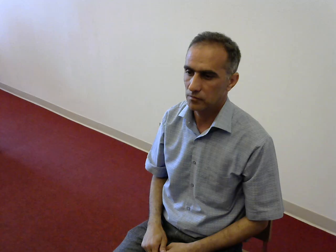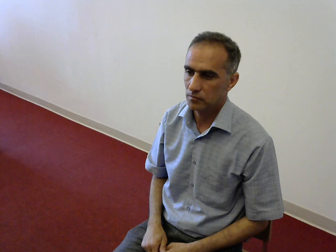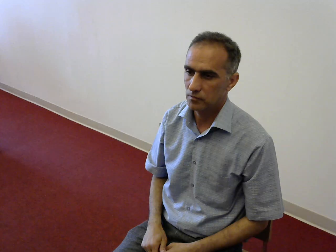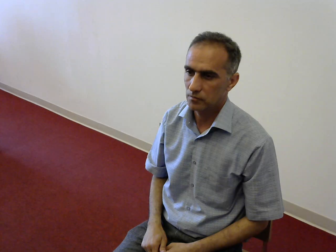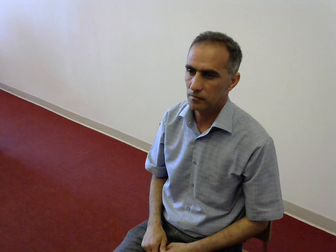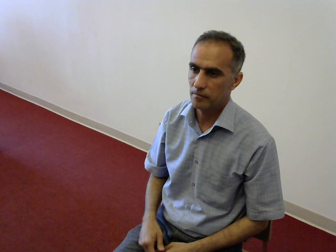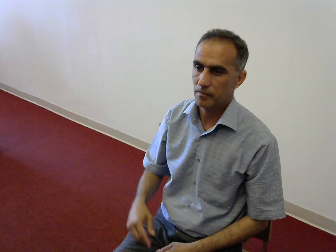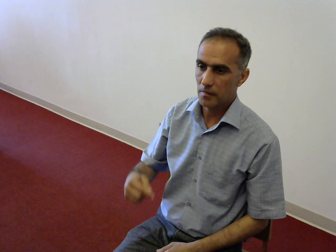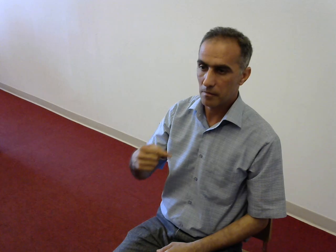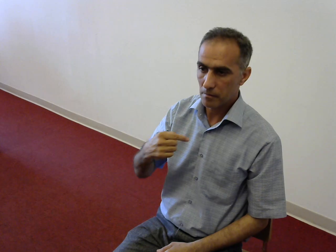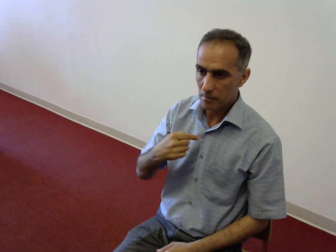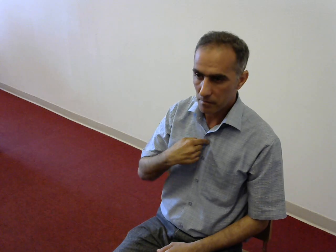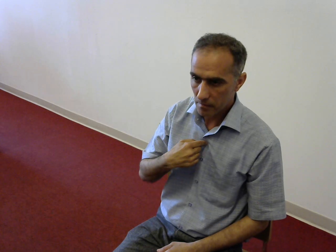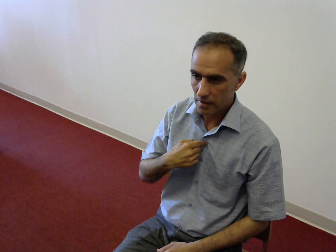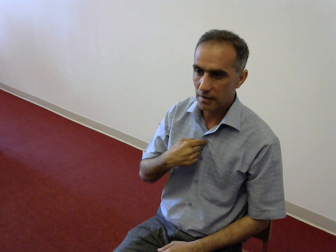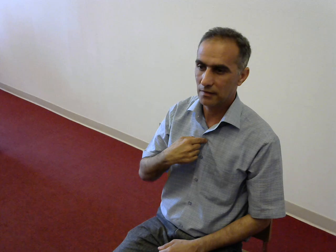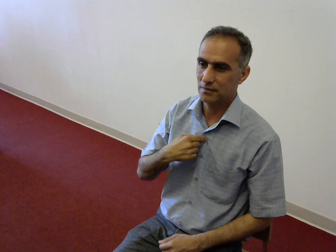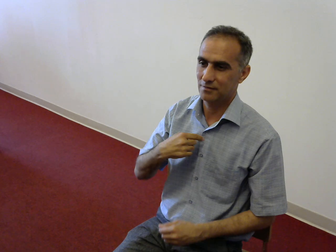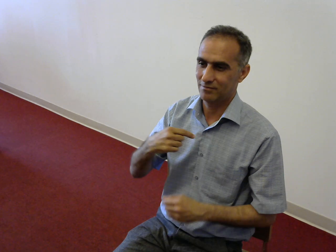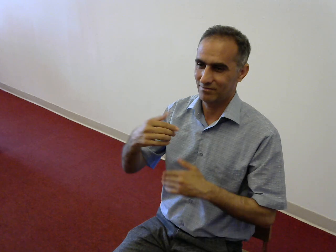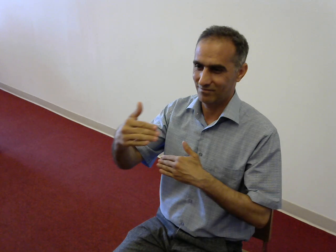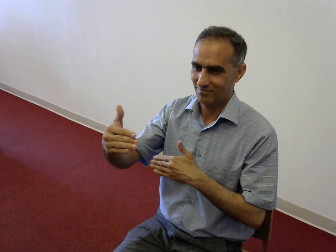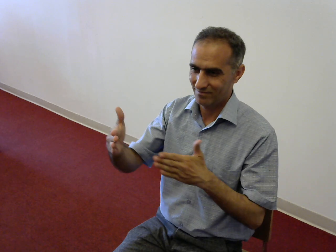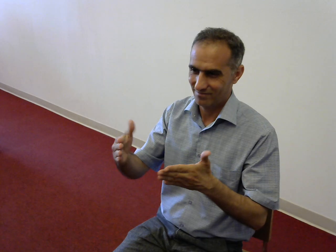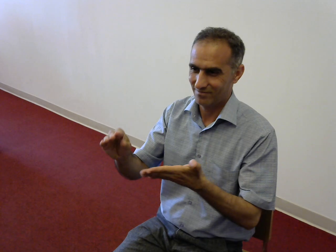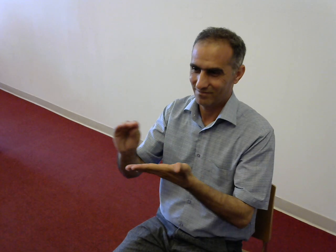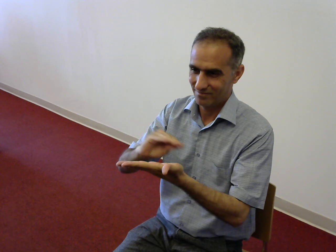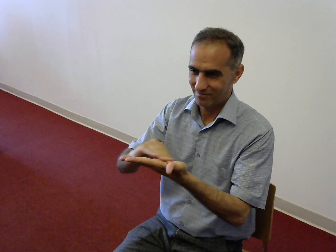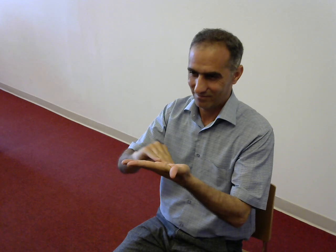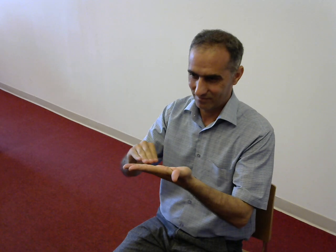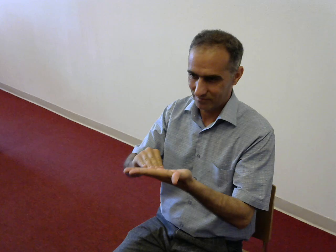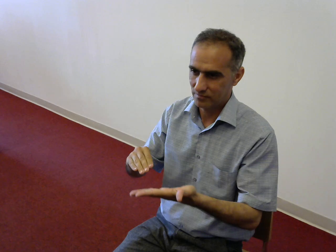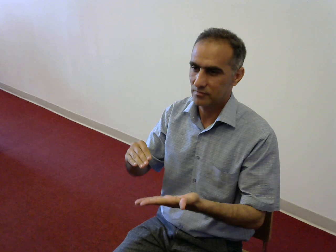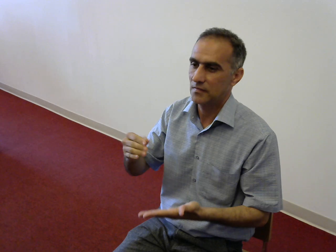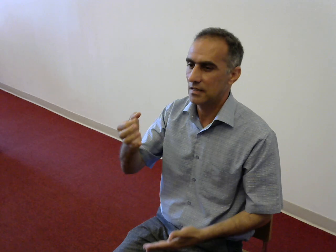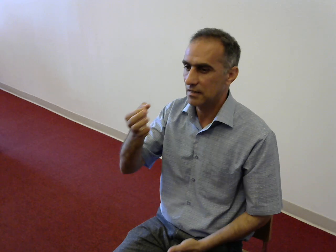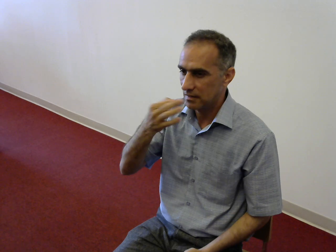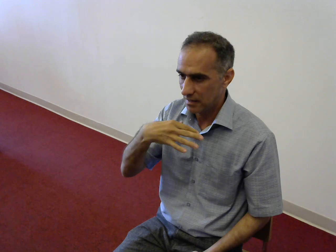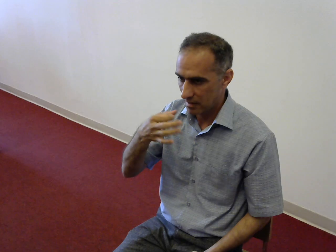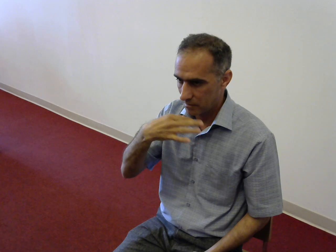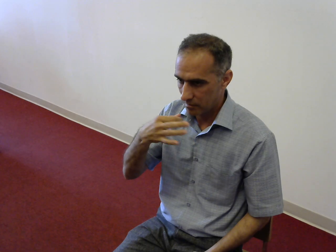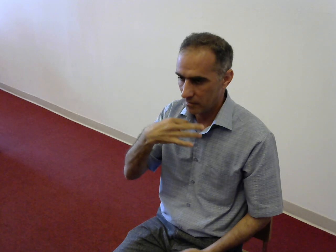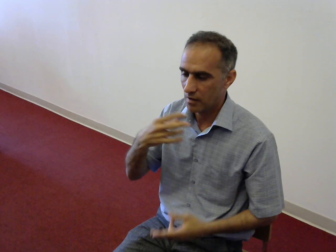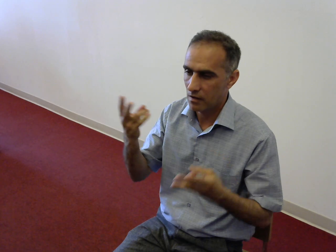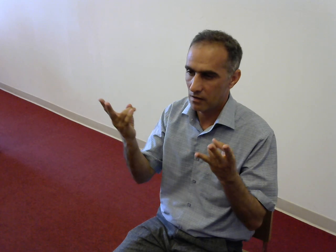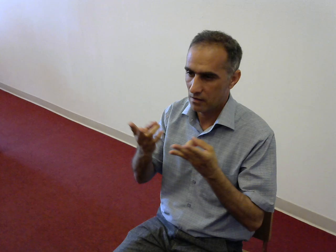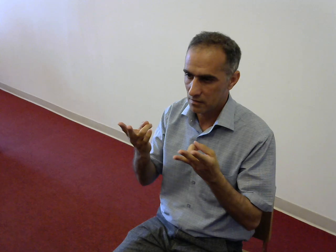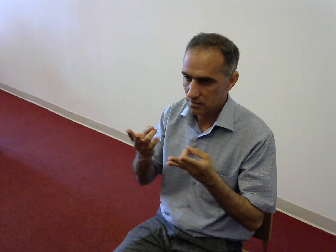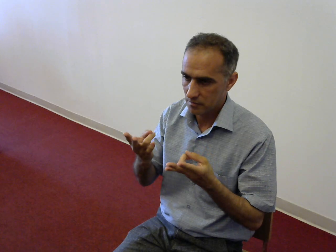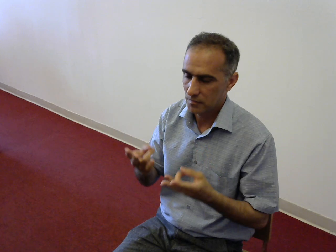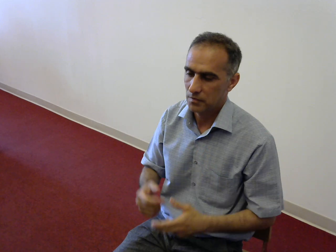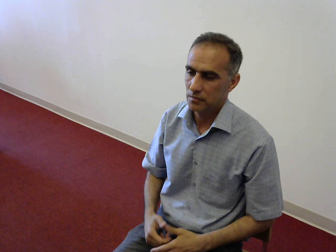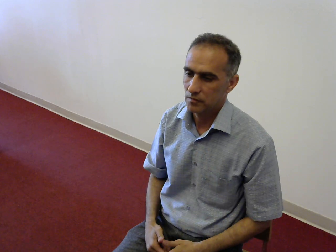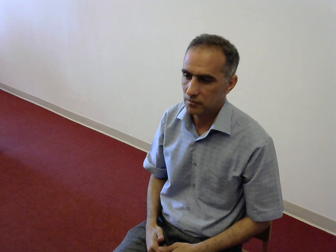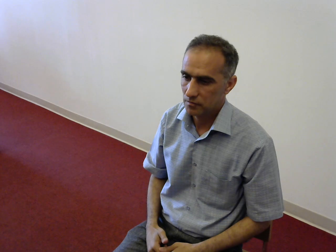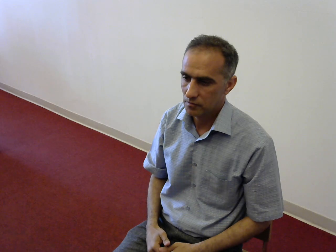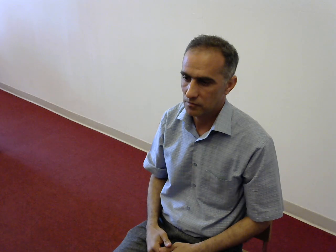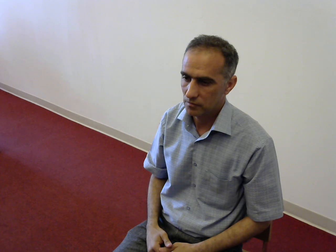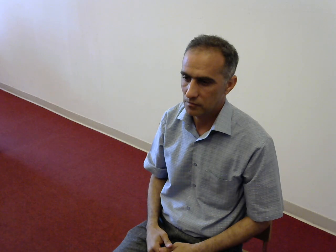Mənə siyahıdakı dərmanlar lazımdır